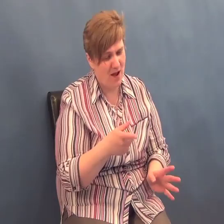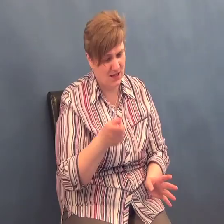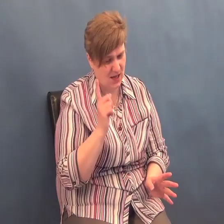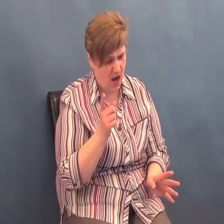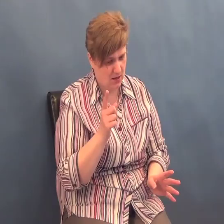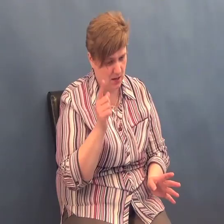Czyli to jest zakaz - okrągły znak?